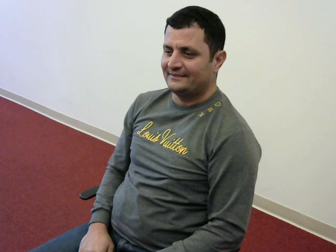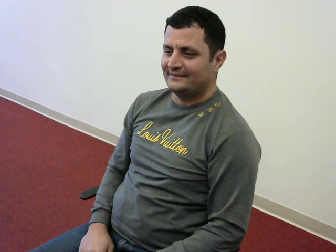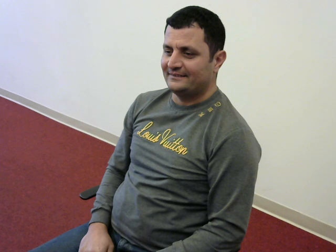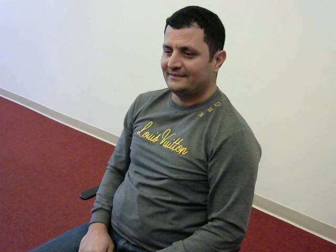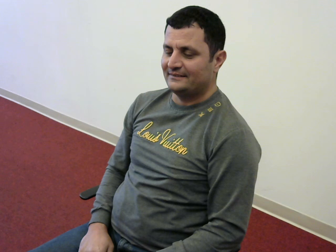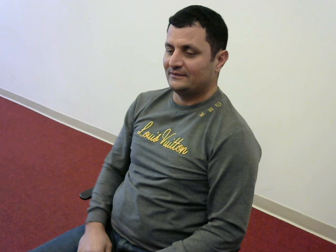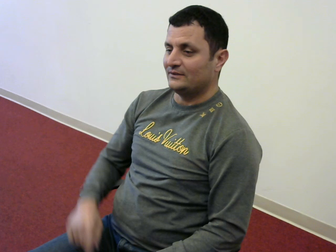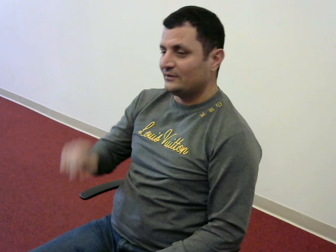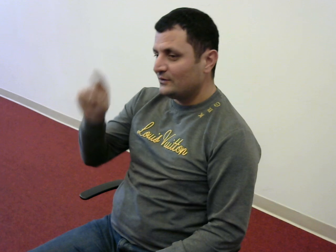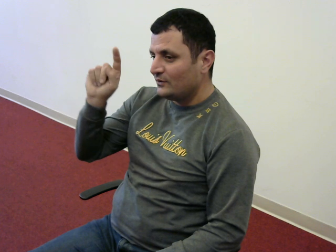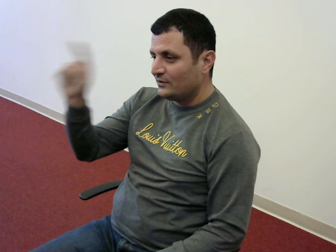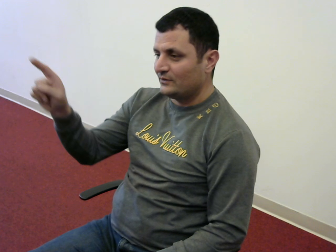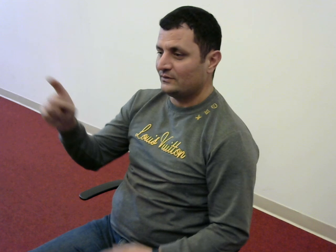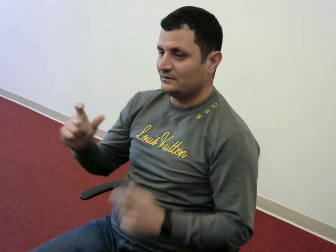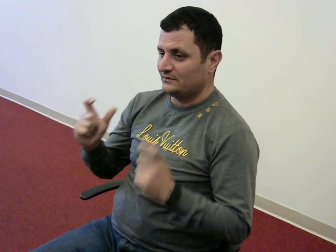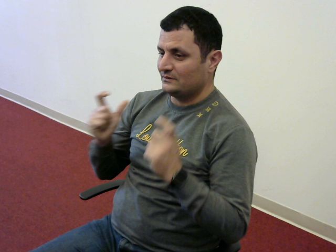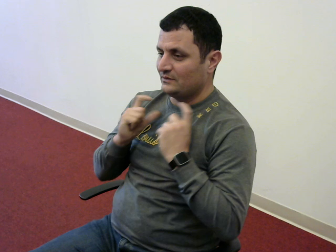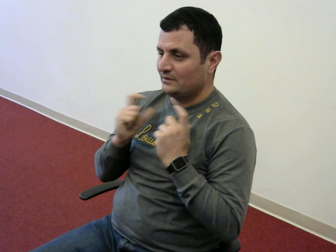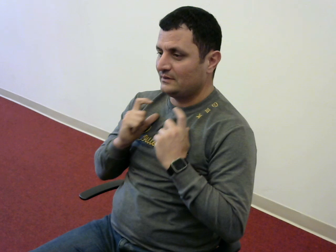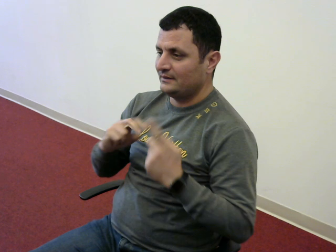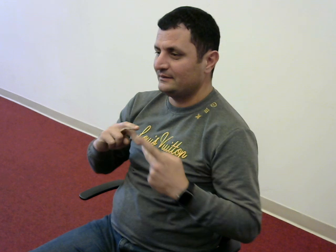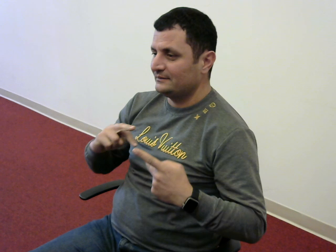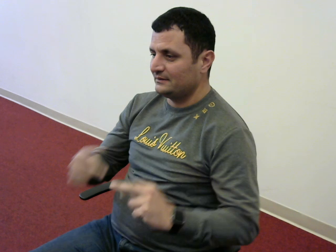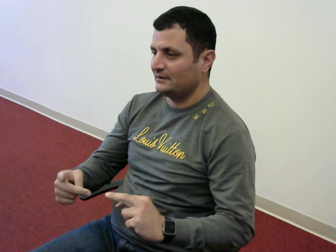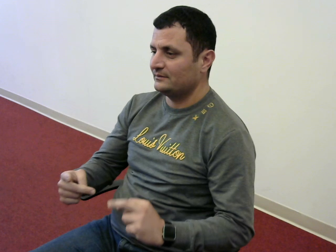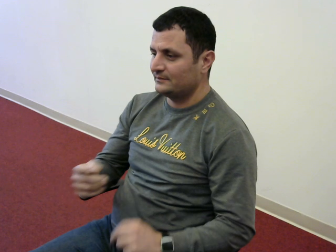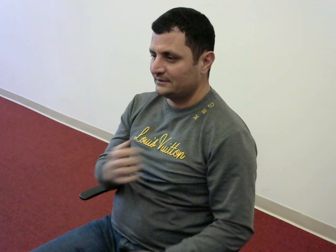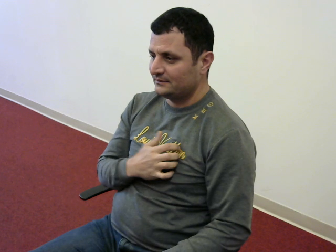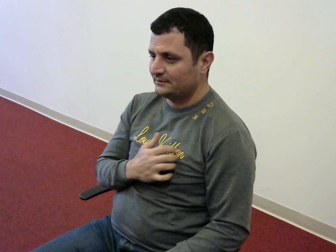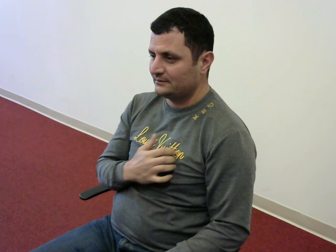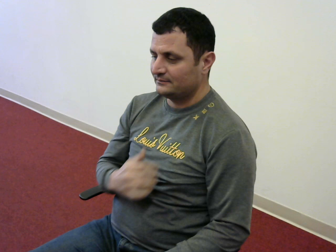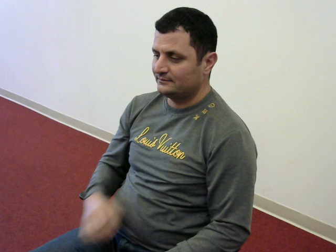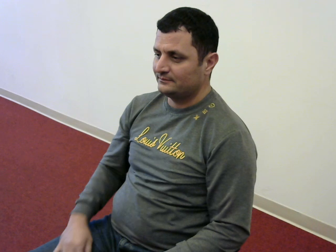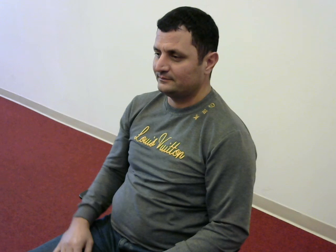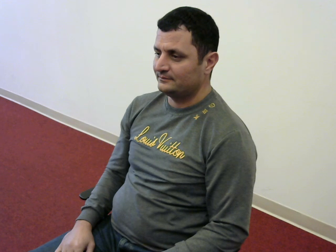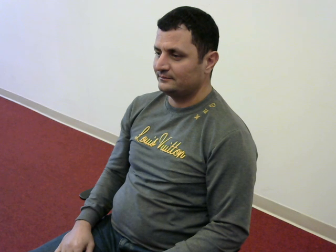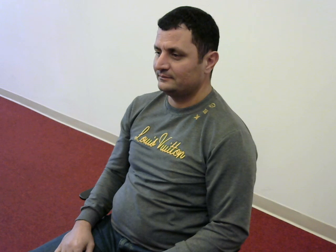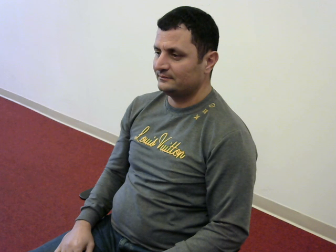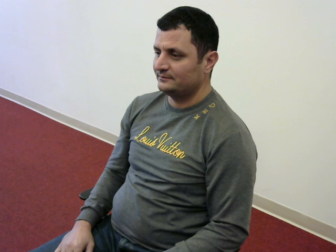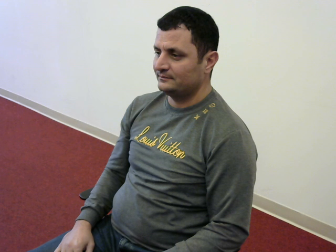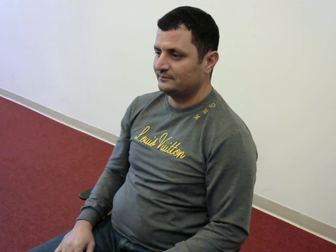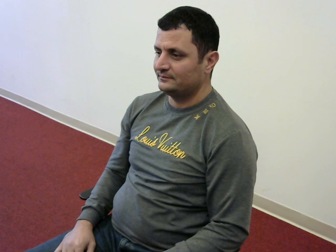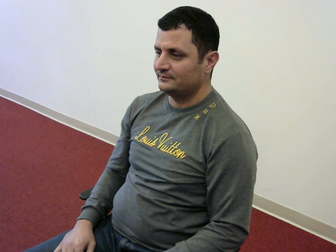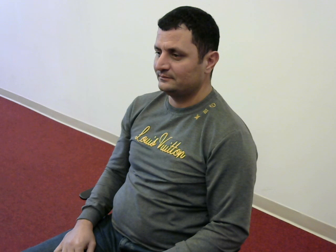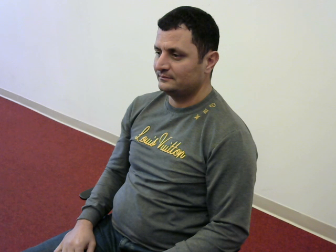O köynəyini dəyişmək istəyir